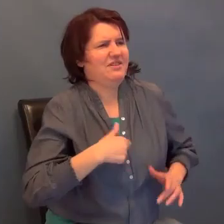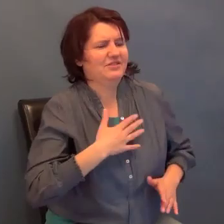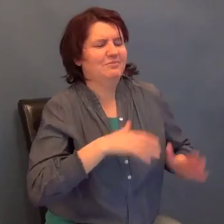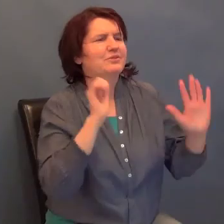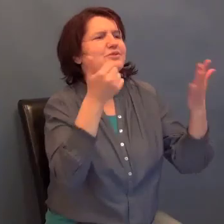Mam wolną sobotę.